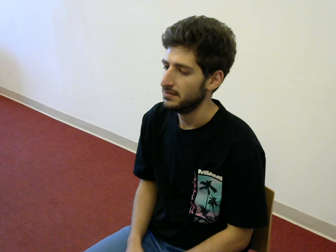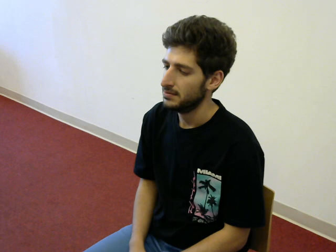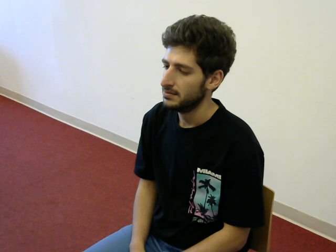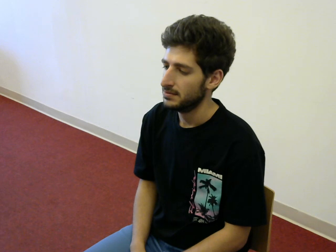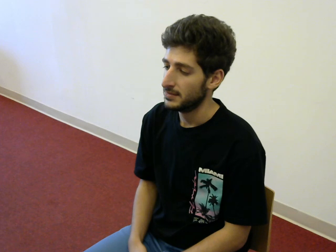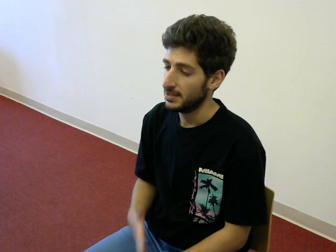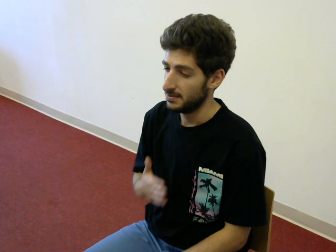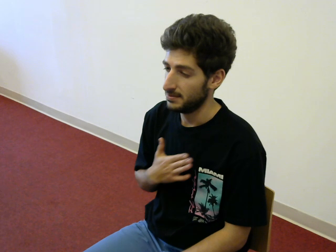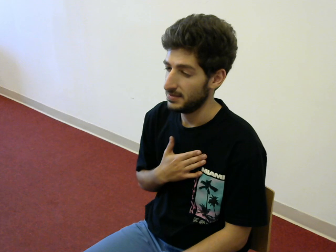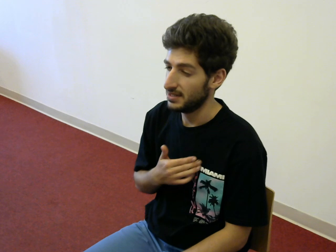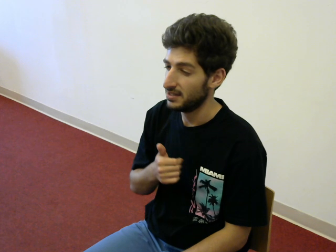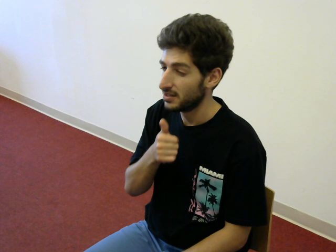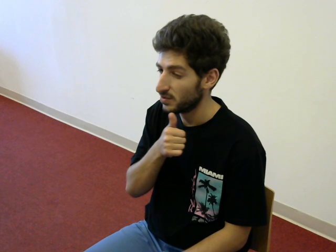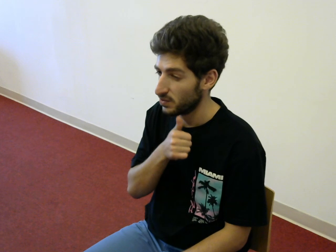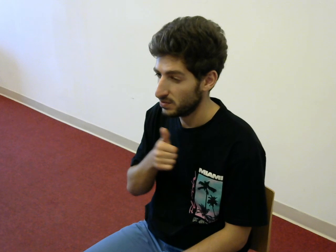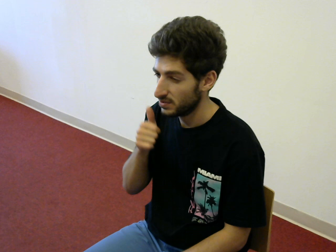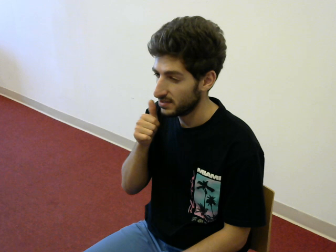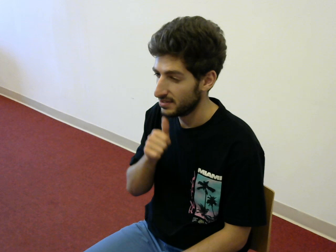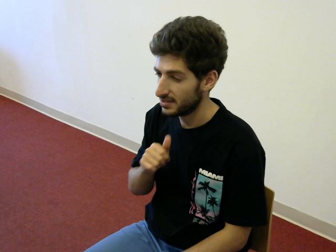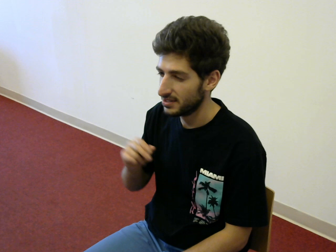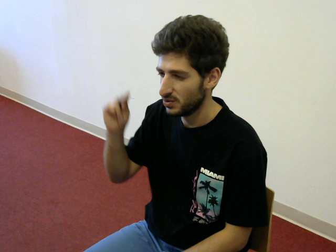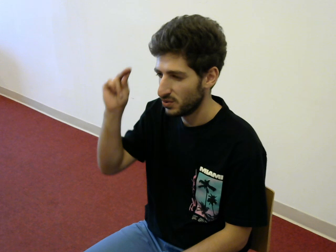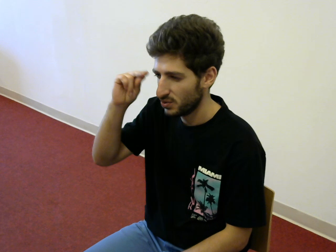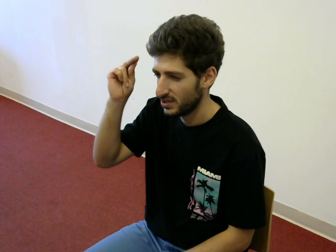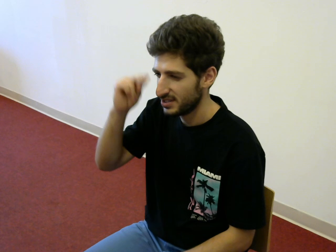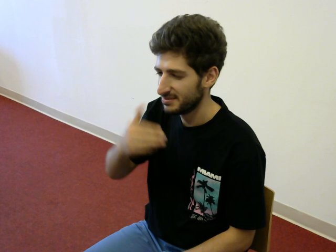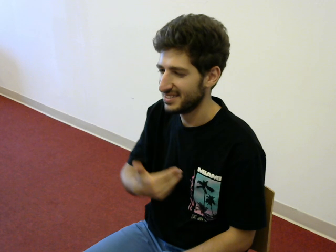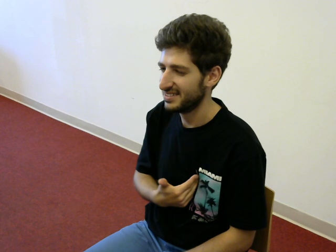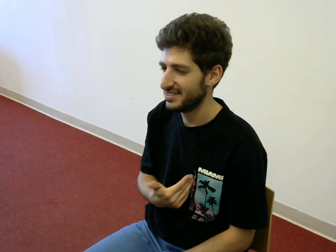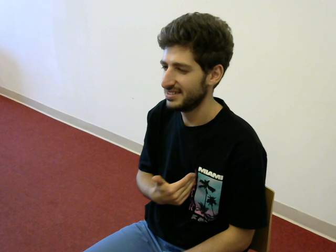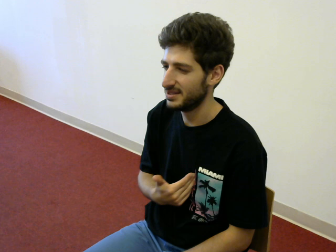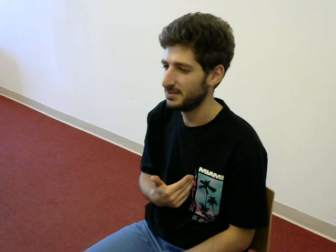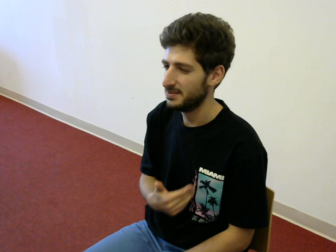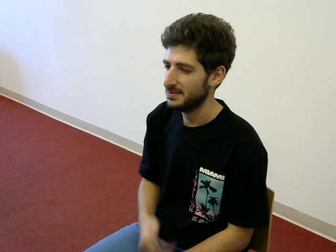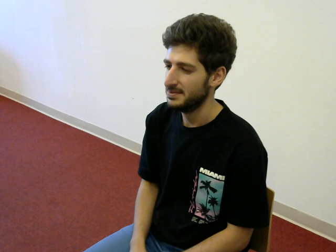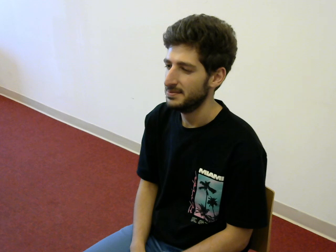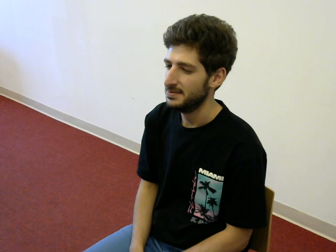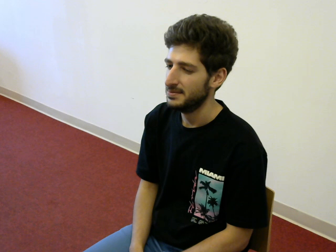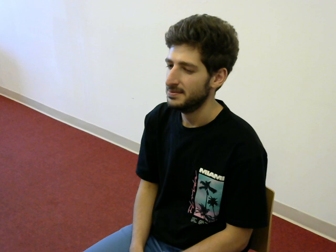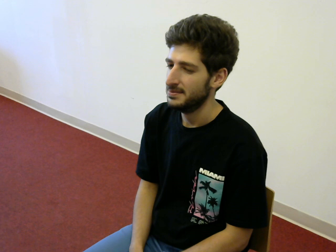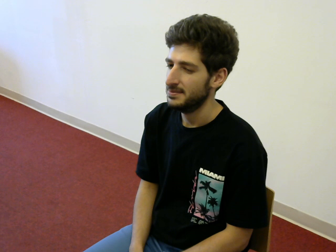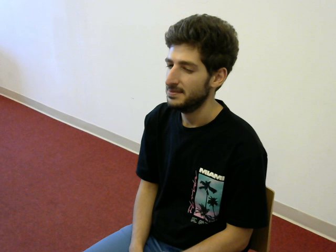Mən kodlaşdırma öyrənmək istəyirəm